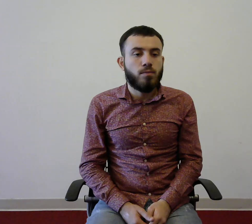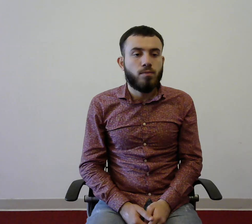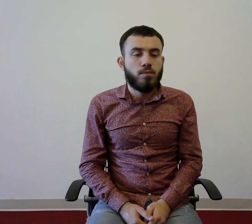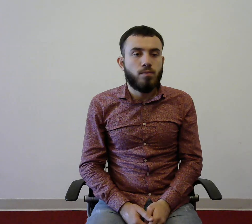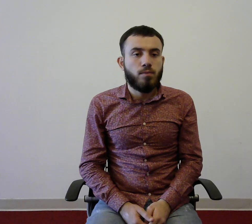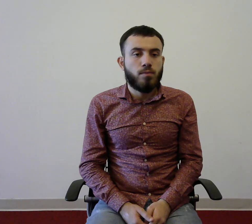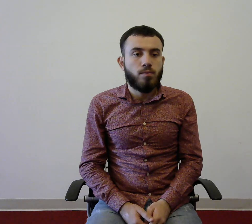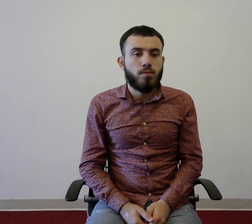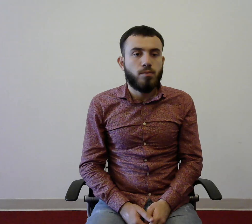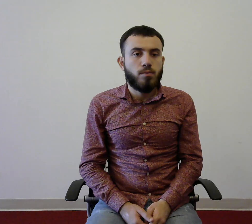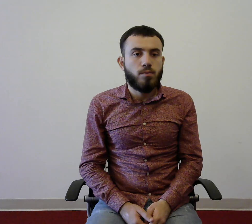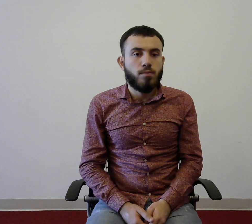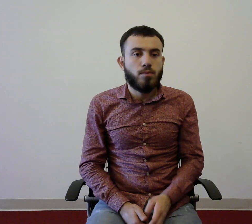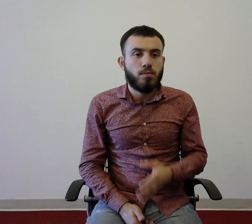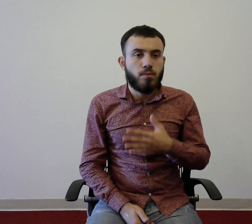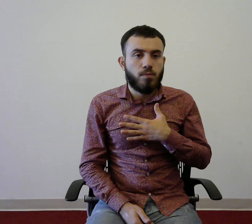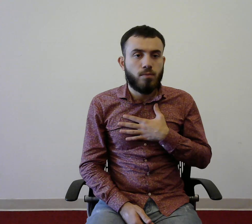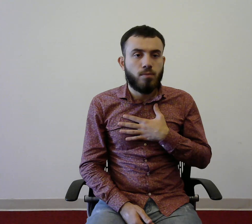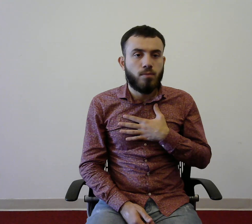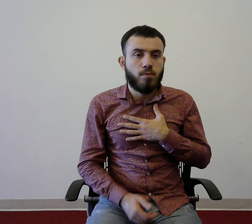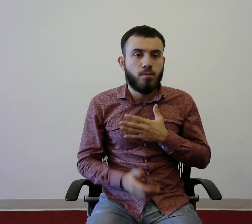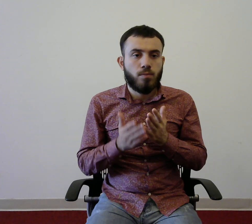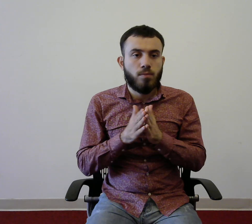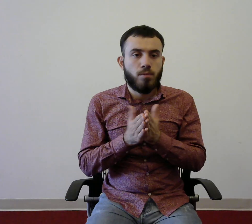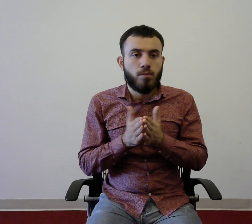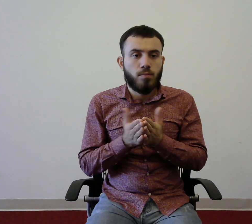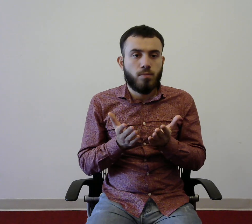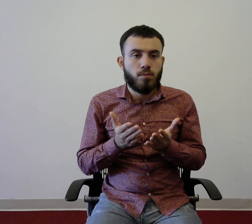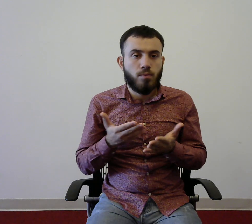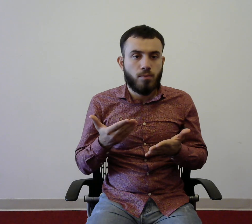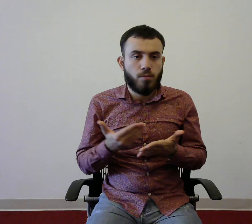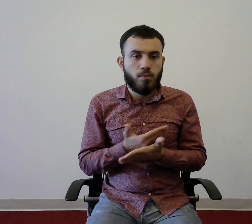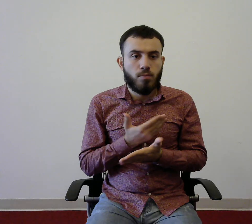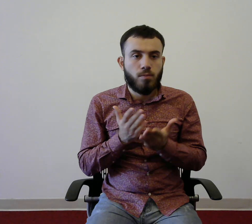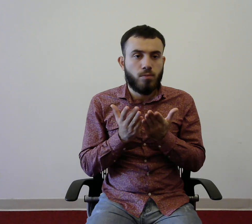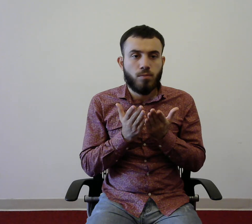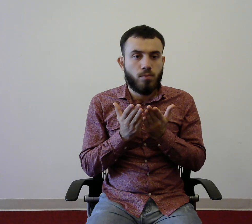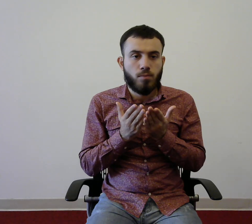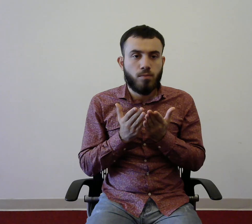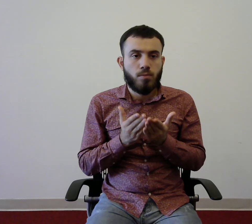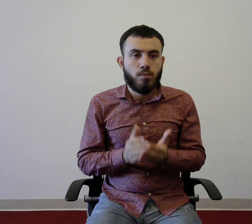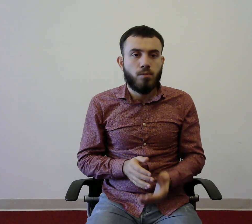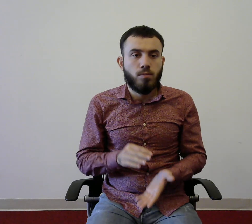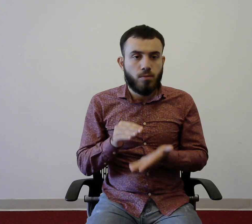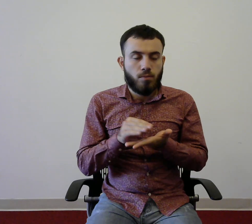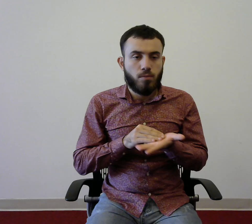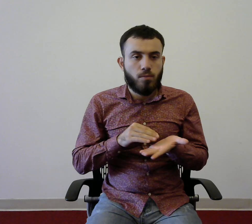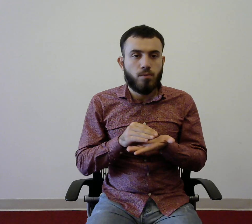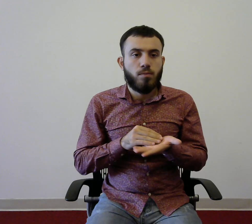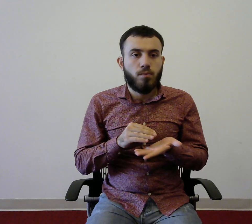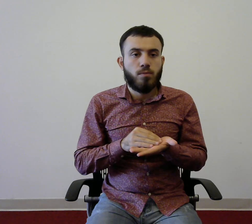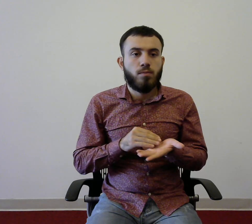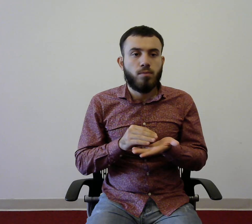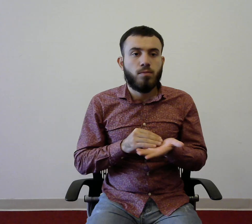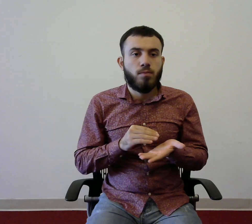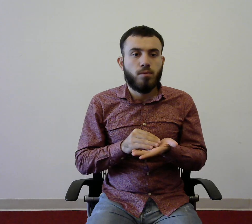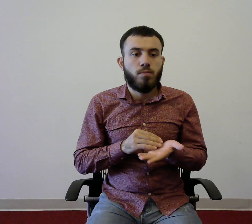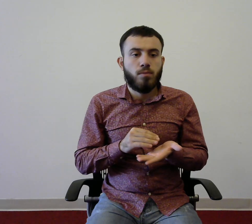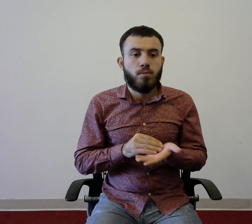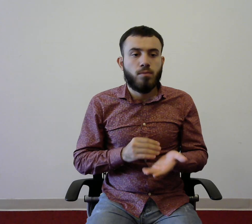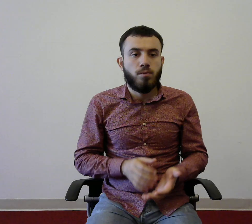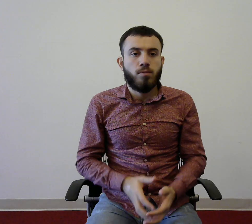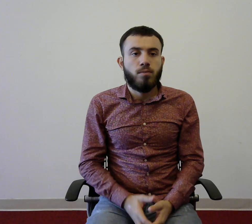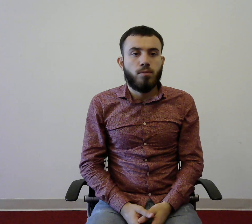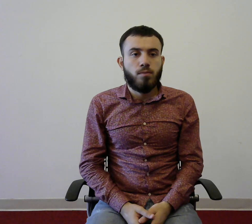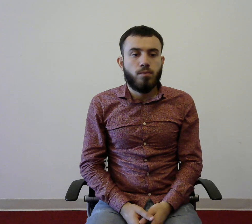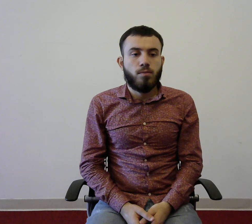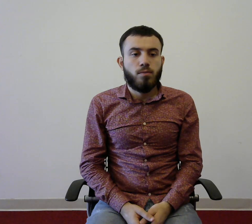Mən kitabı yenidən oxuyub, təkrarlamalıyam